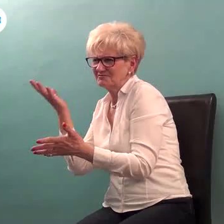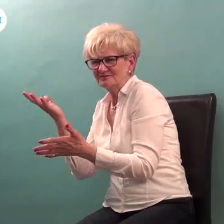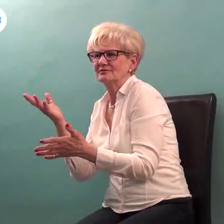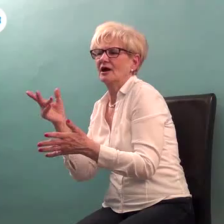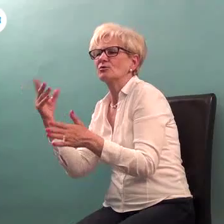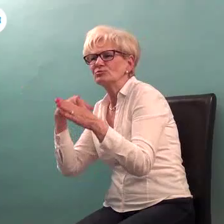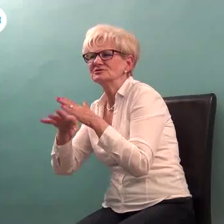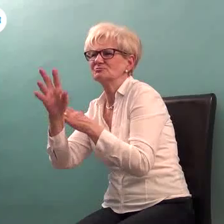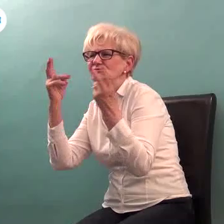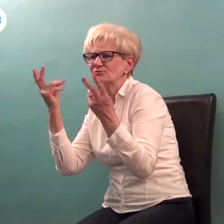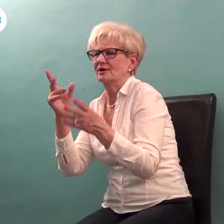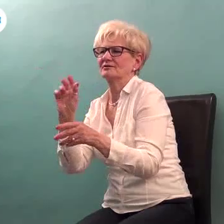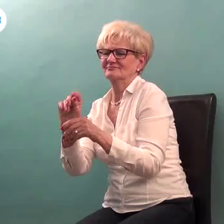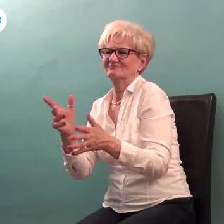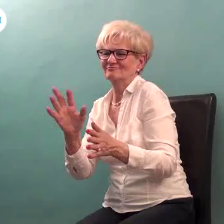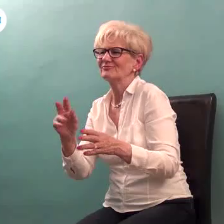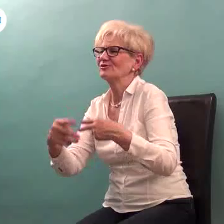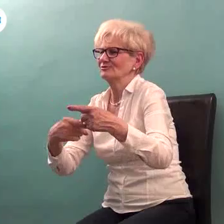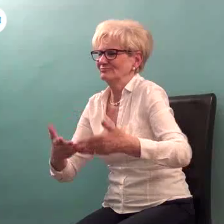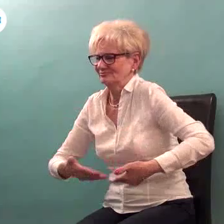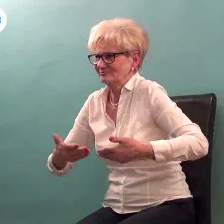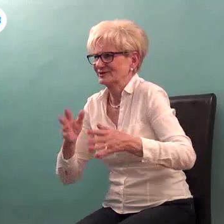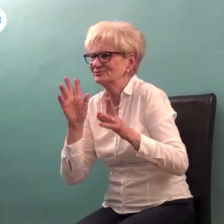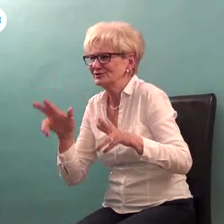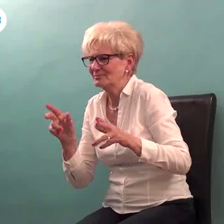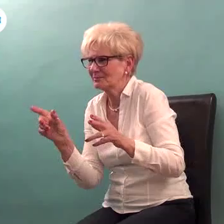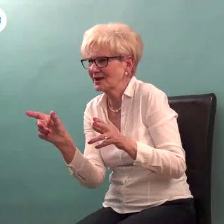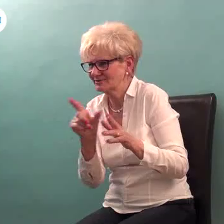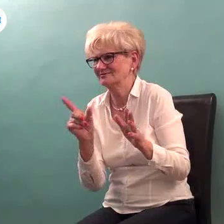Gdy żaba uciekła, a oni jej szukali, ona się rozmnożyła i urodziła dużo małych żabek.